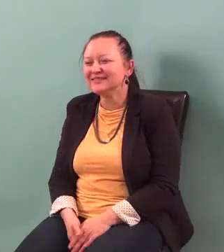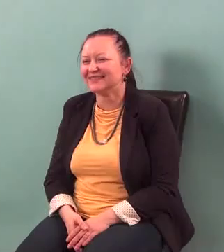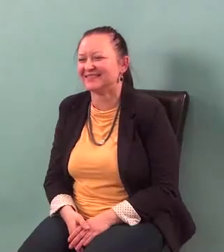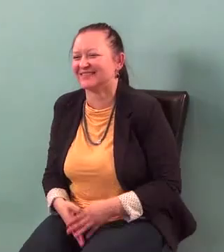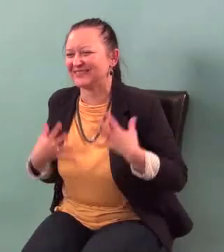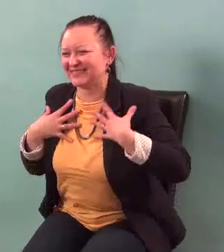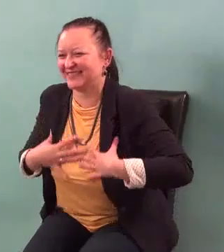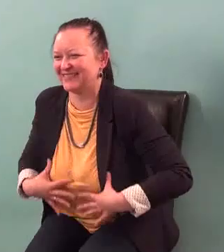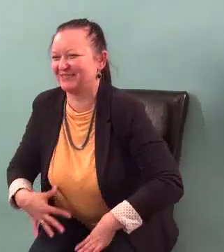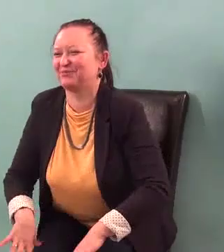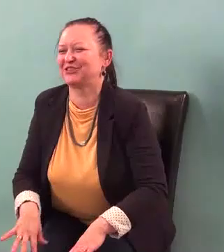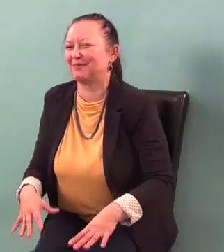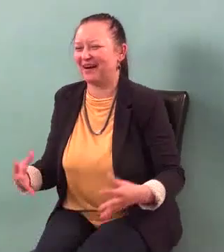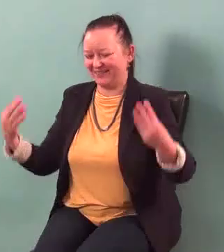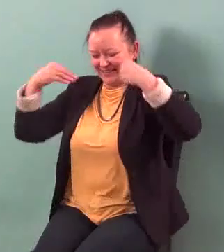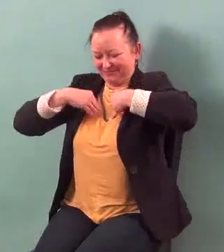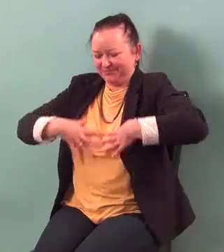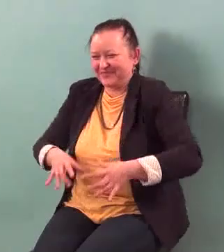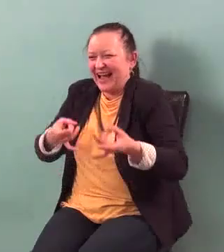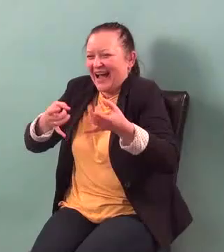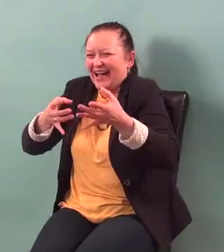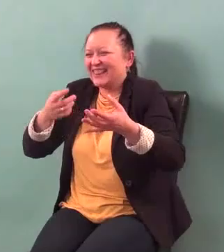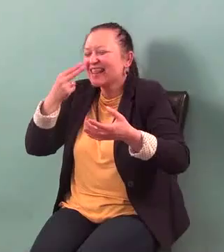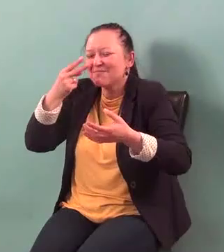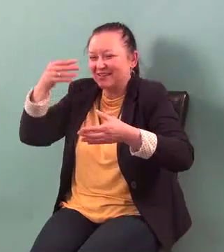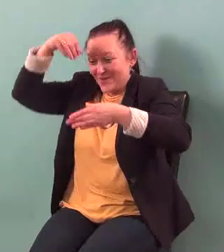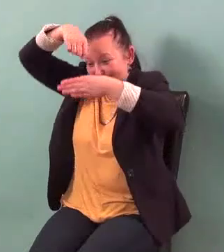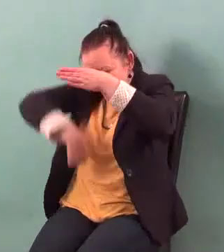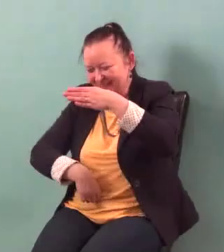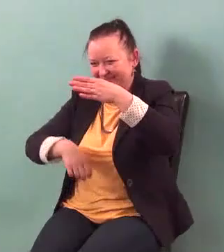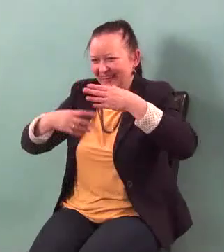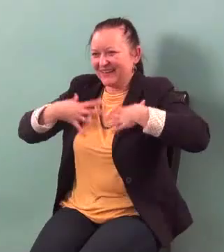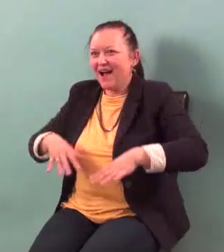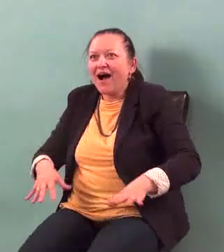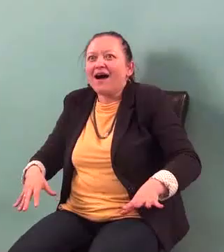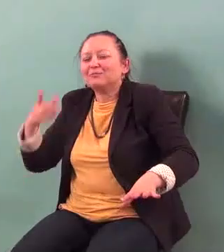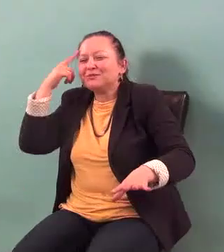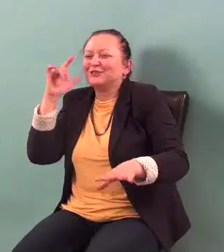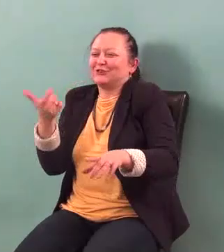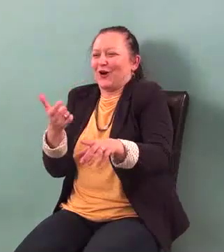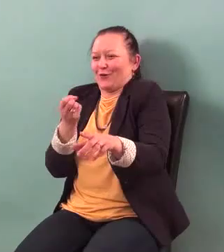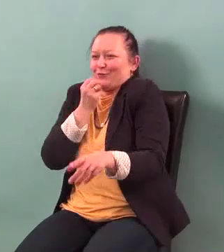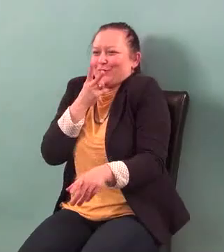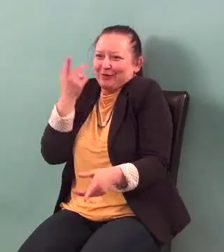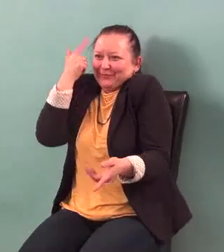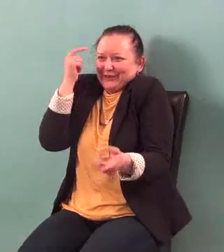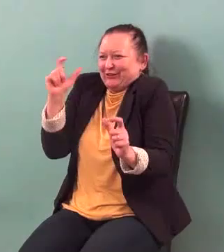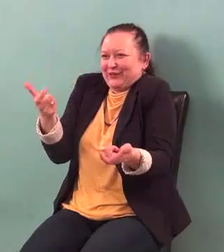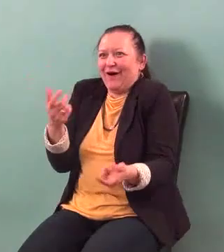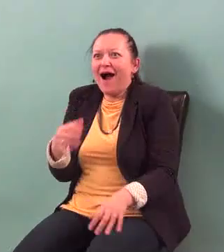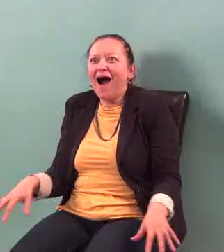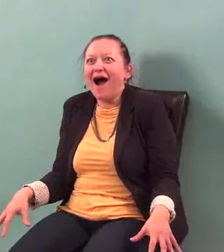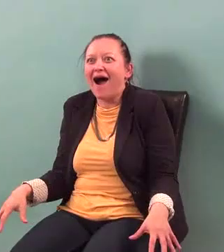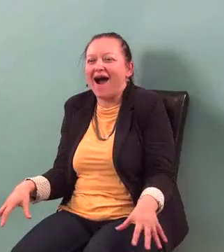Zając był w przebraniu, biegał i nie patrzył na nic, więc wskoczył w ubranie i się ruszał, Myszka Miki myślała, że to jest duch w tym czerwonym ubraniu, patrzyła przerażona!